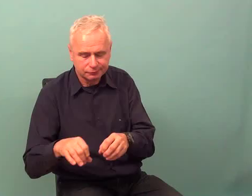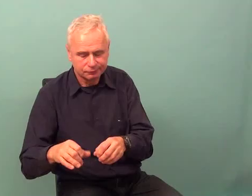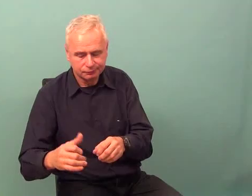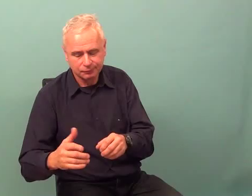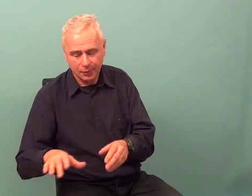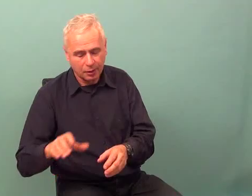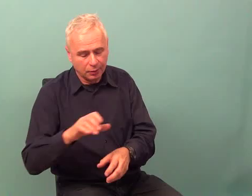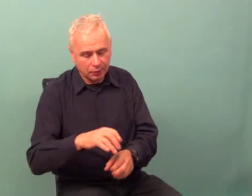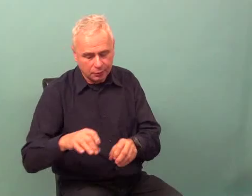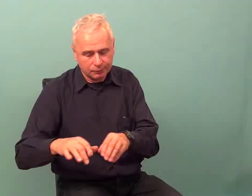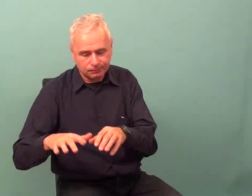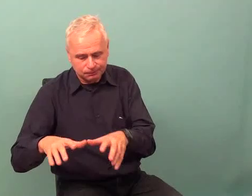Napełnił kosz.